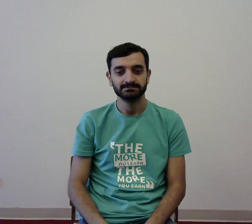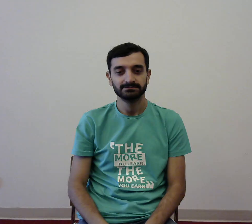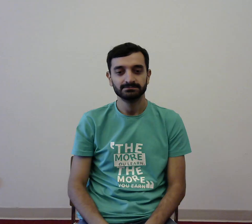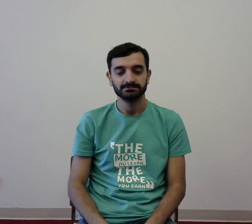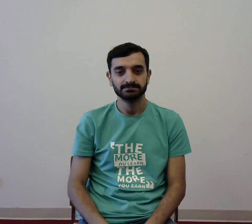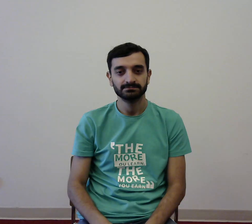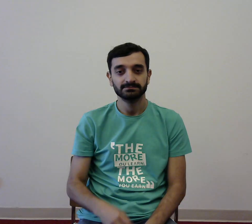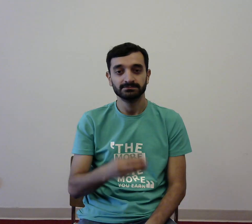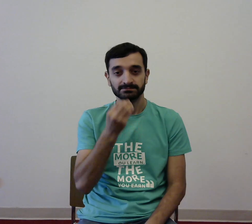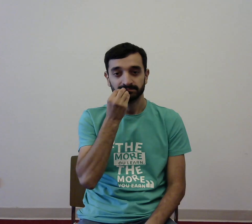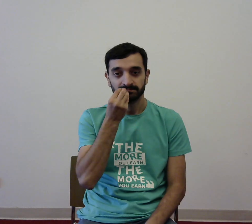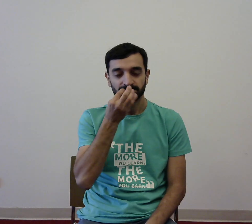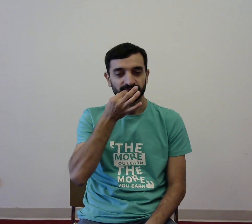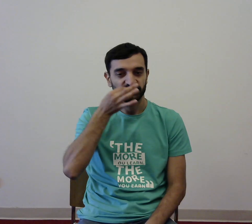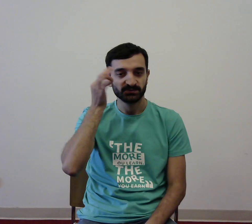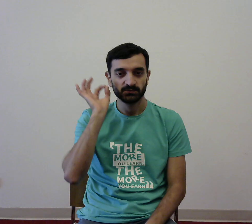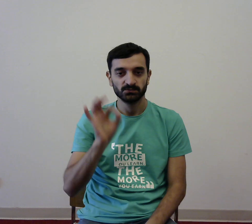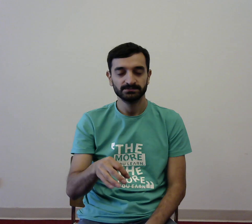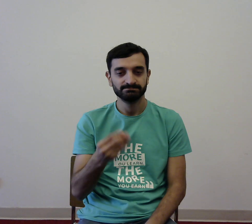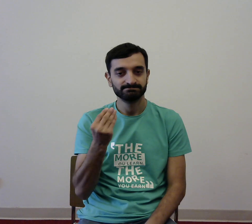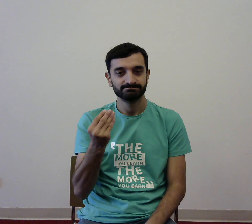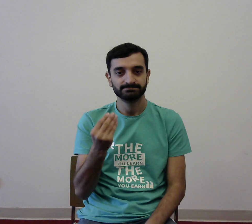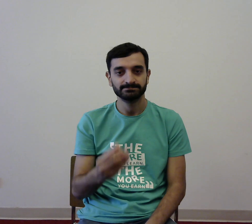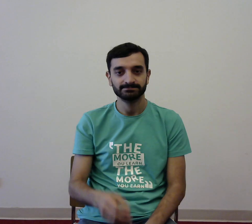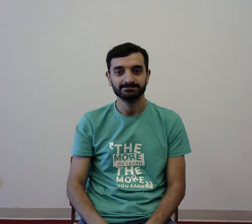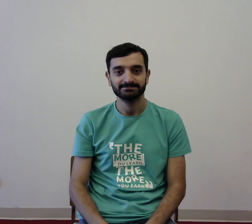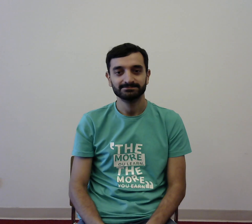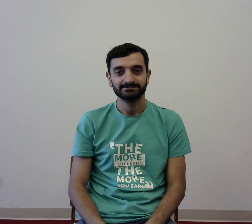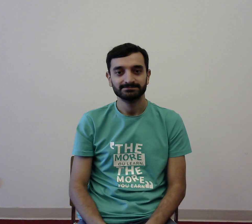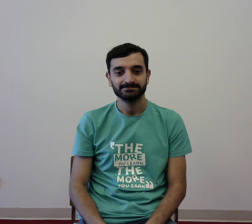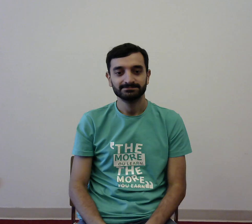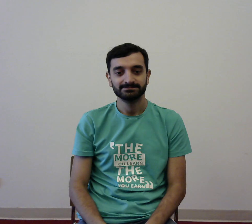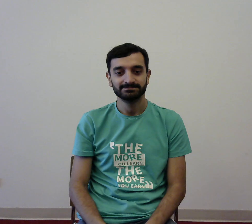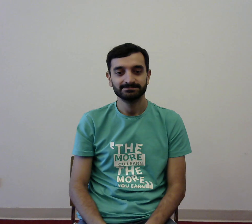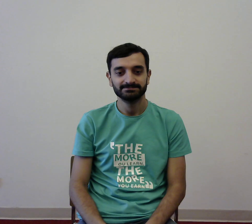Yemək dadlı idi